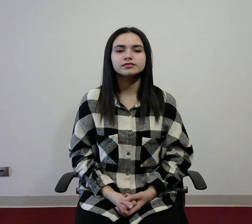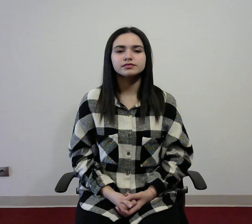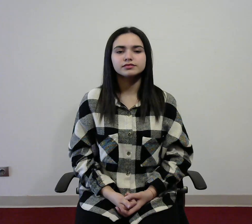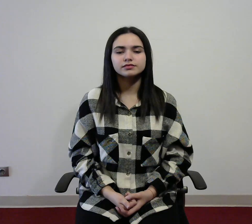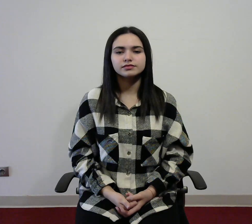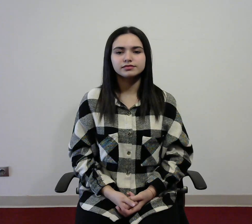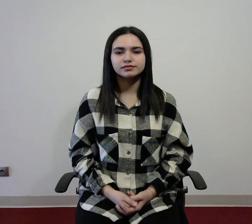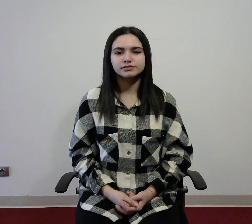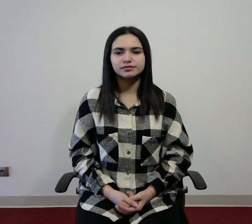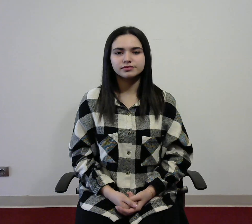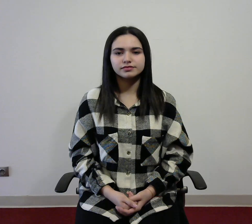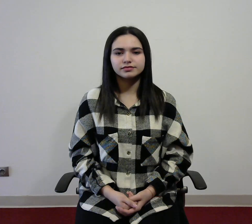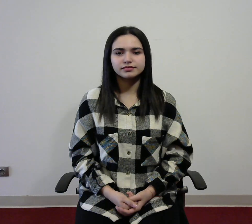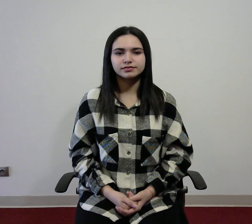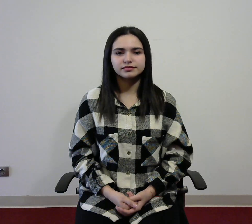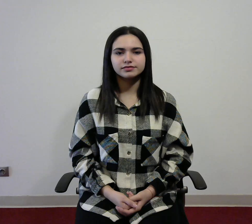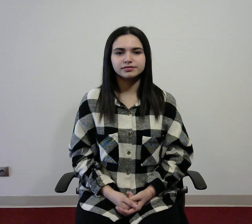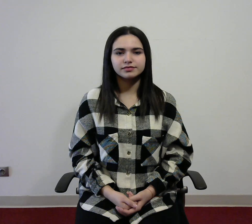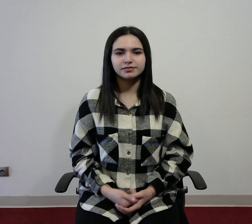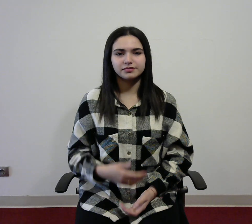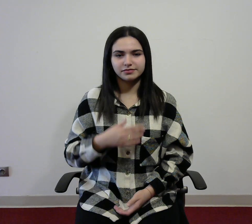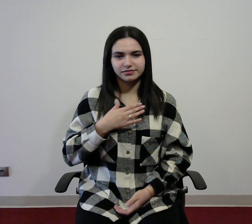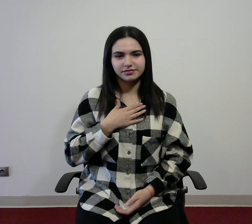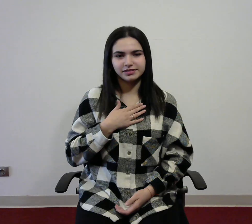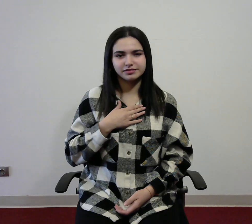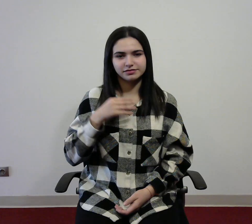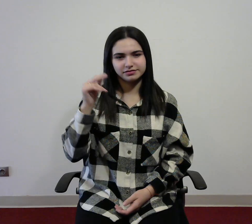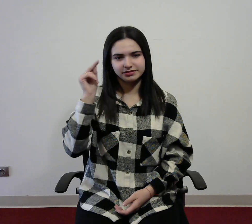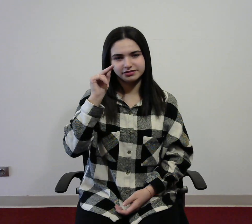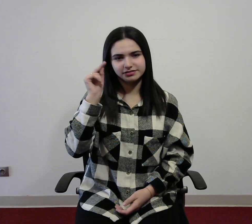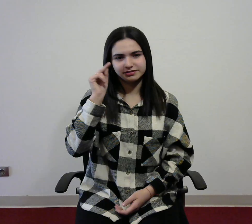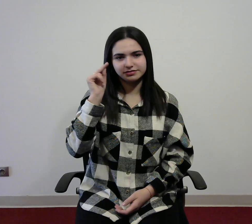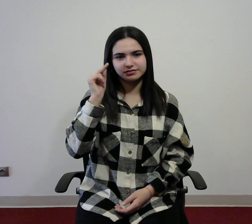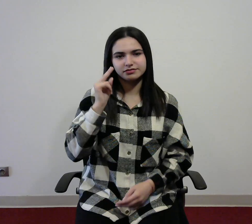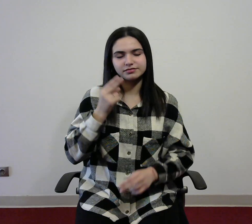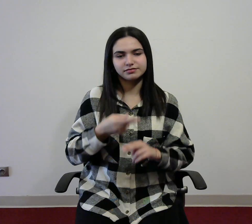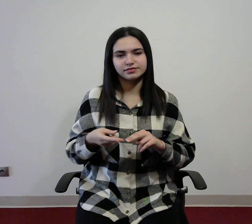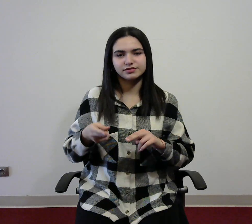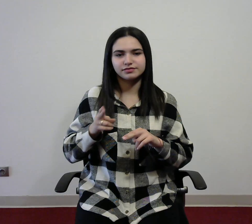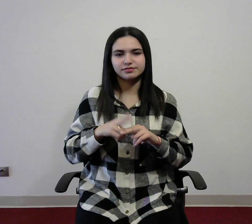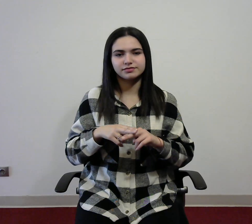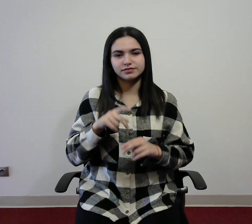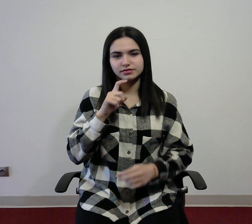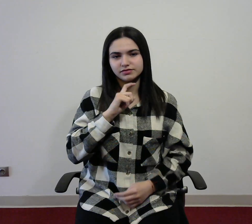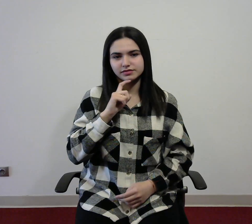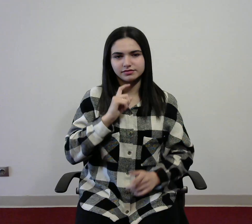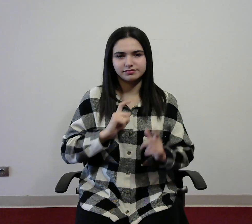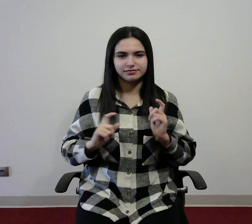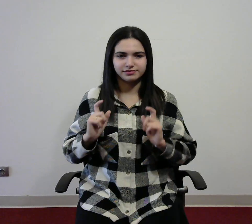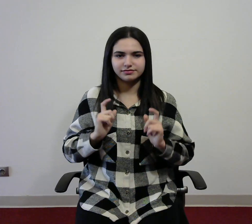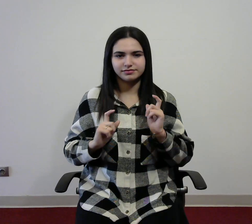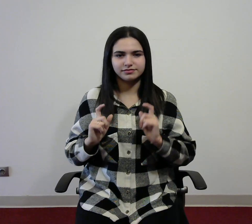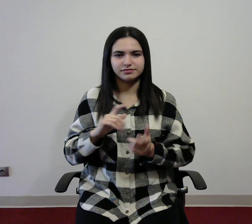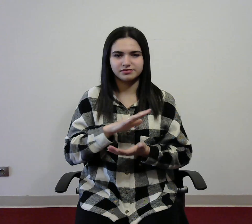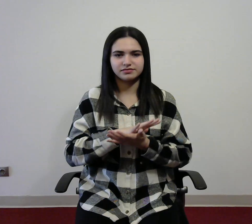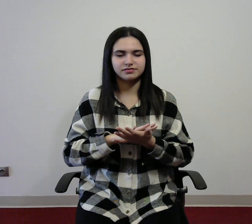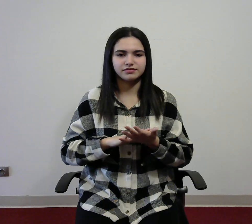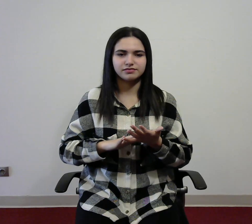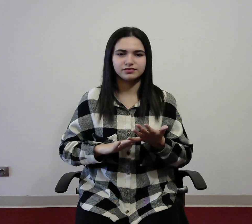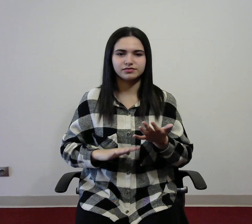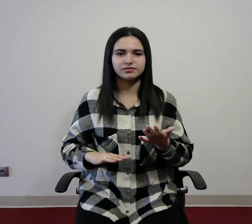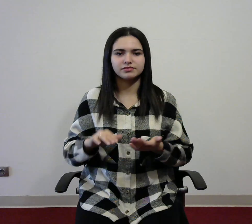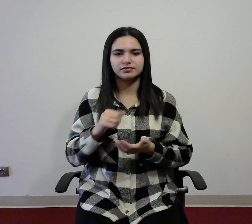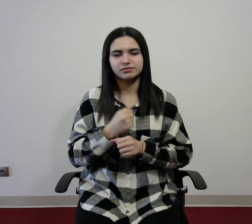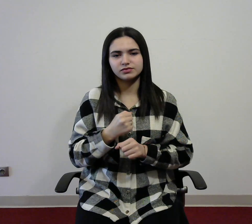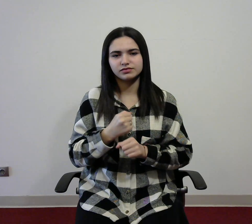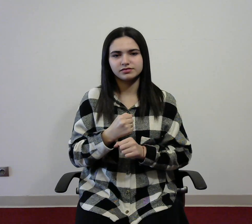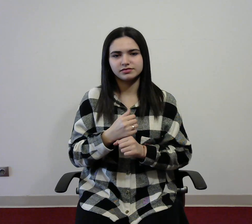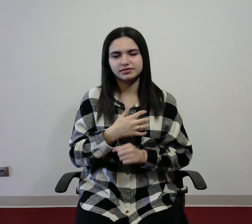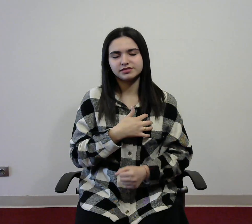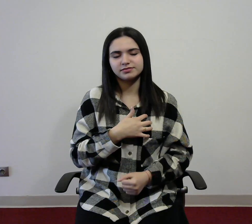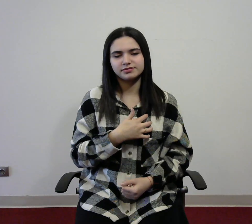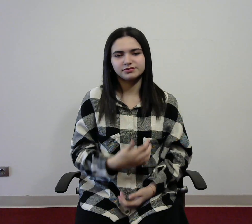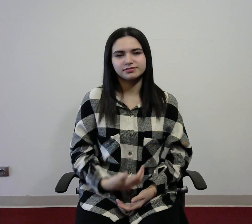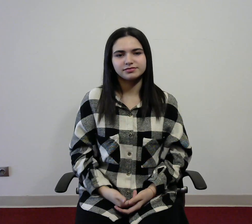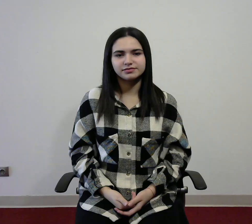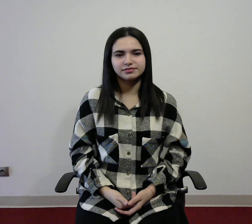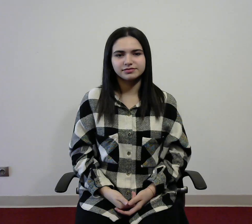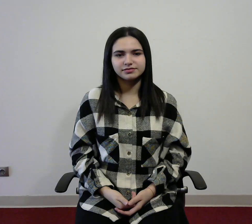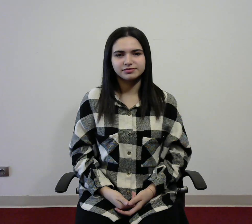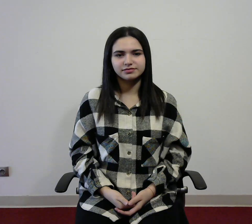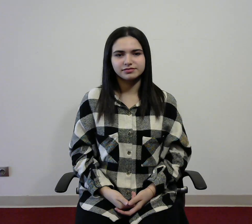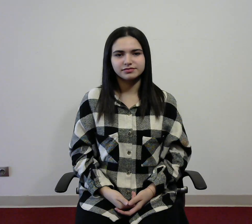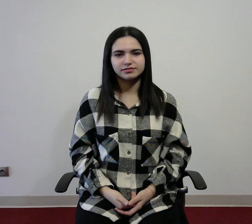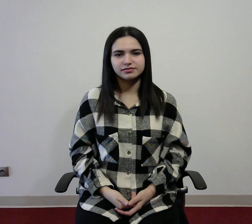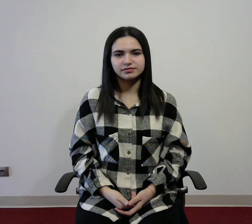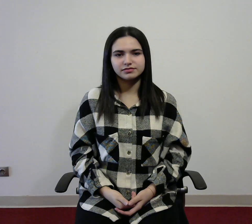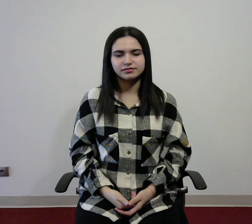Mən təhsilimi bu universitetdə davam etmək istəyirəm